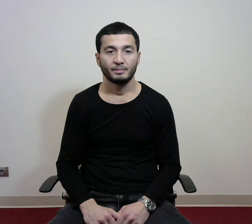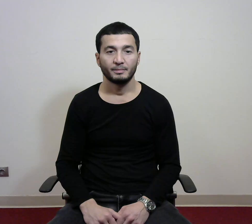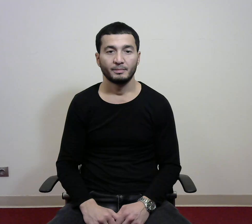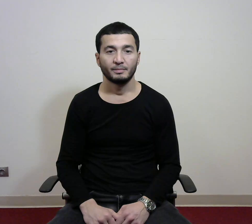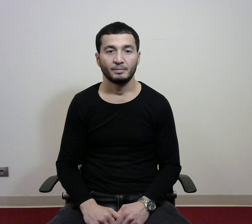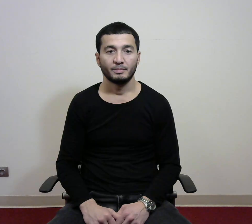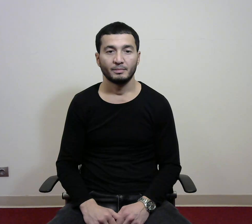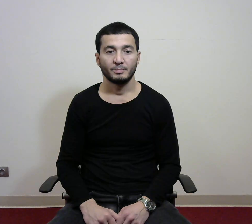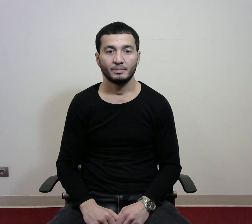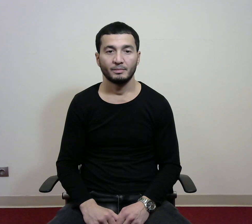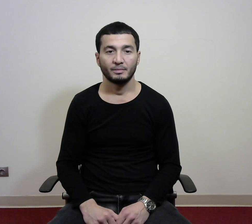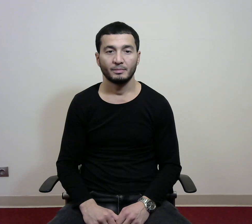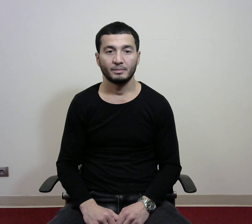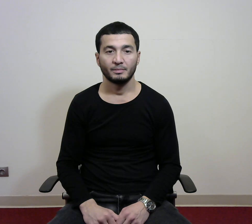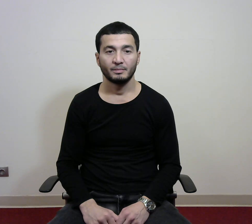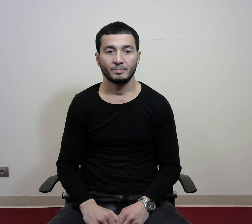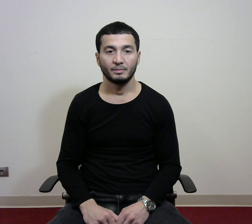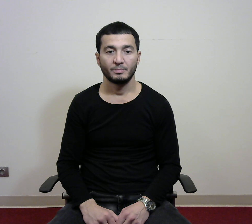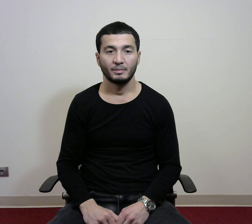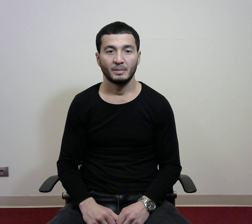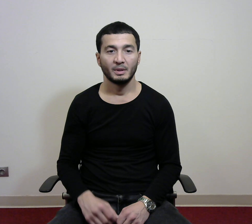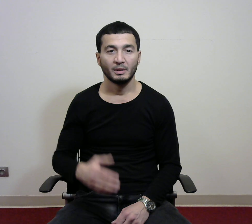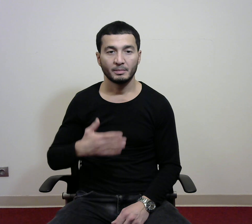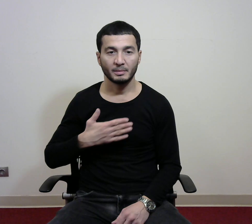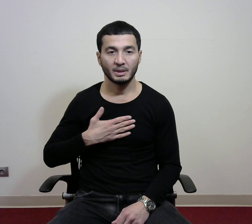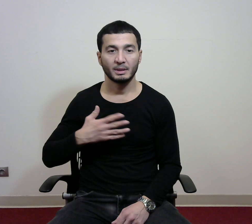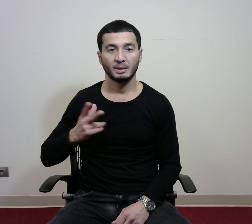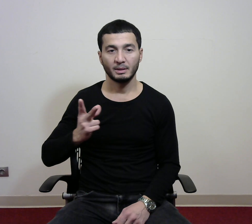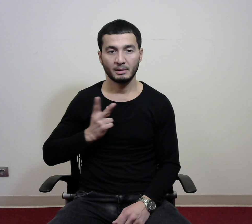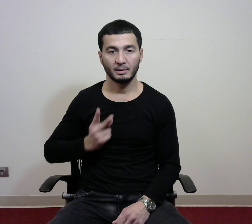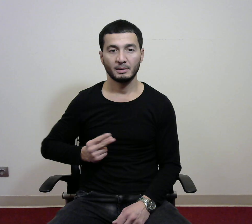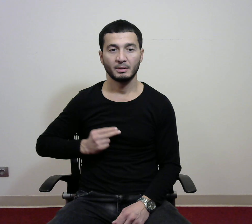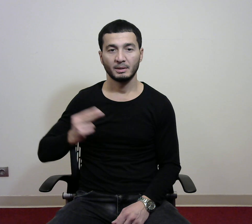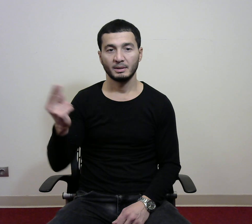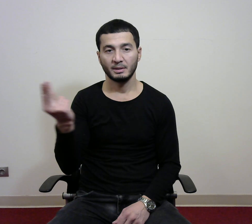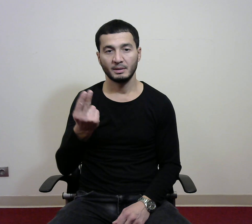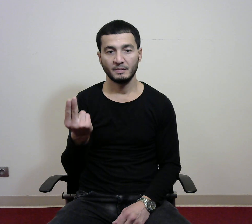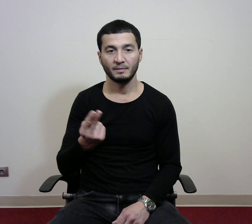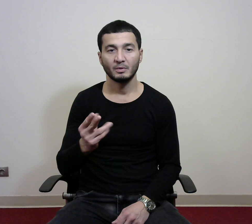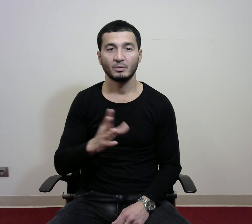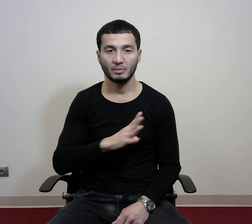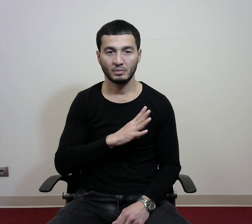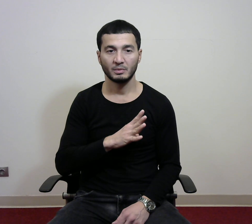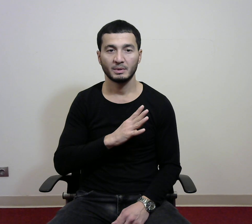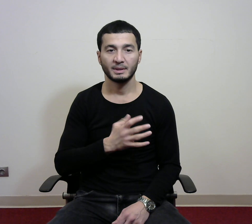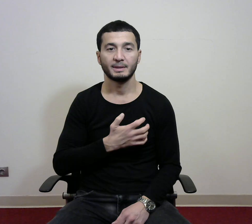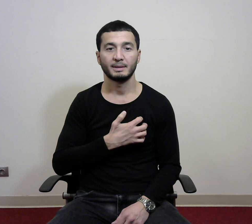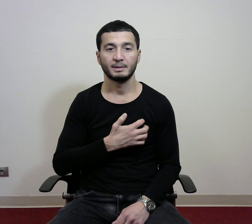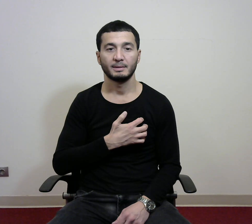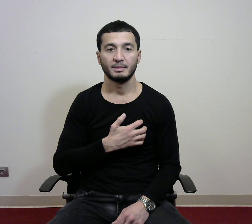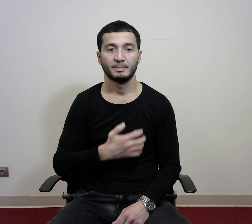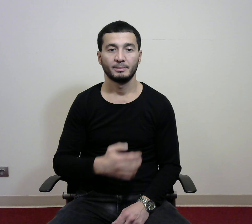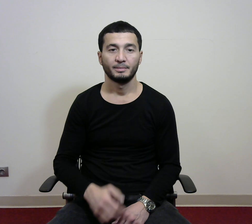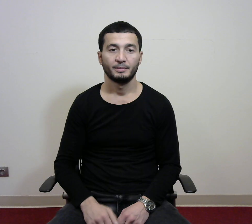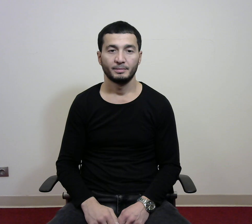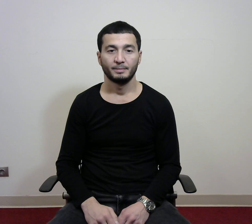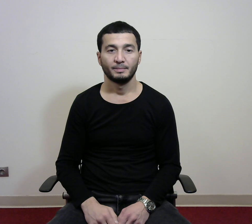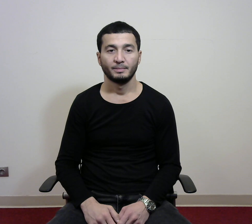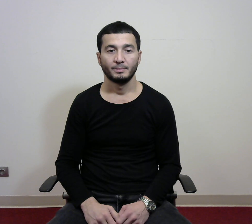Mənim qızım rəssam olmaq istəyir